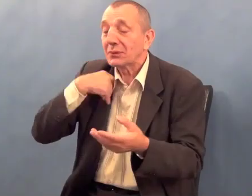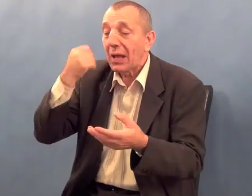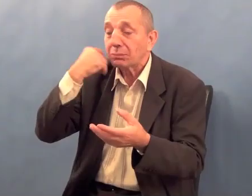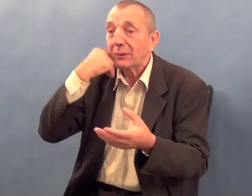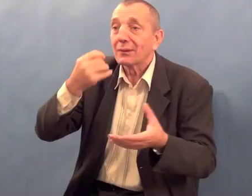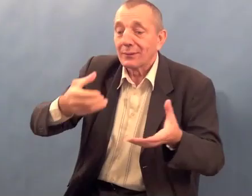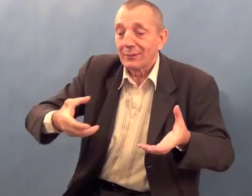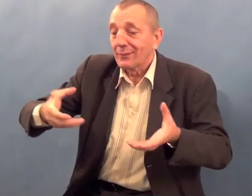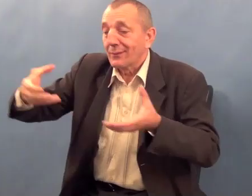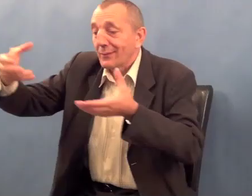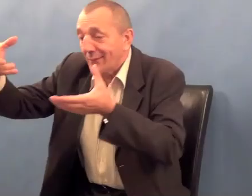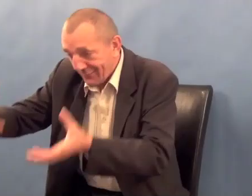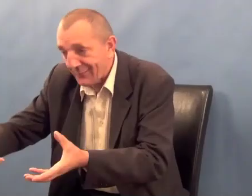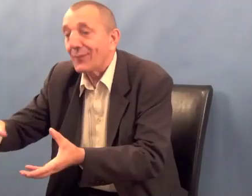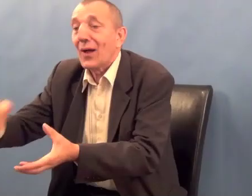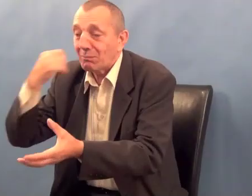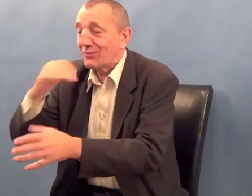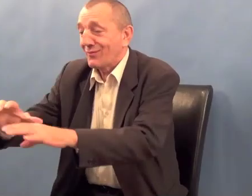Były jabłka w misce, postawiła ją.